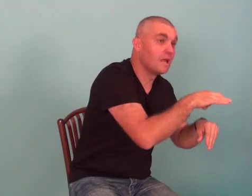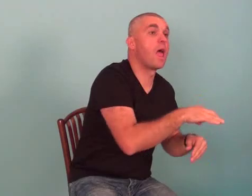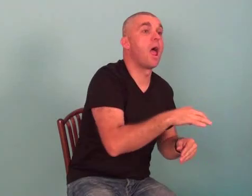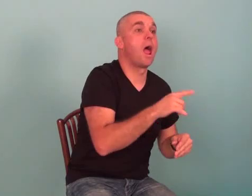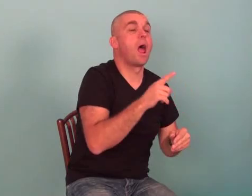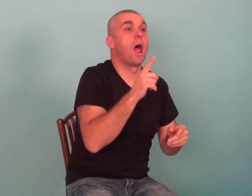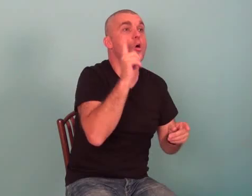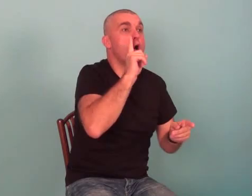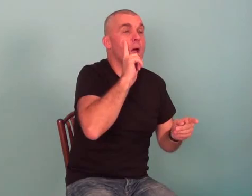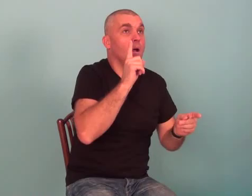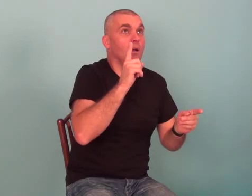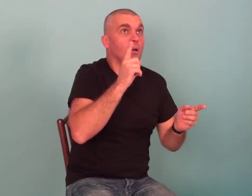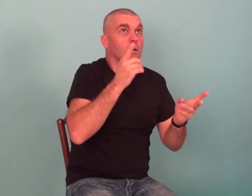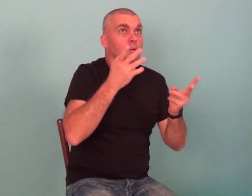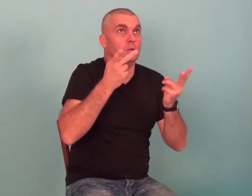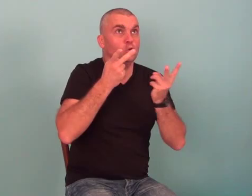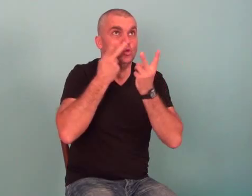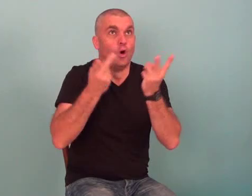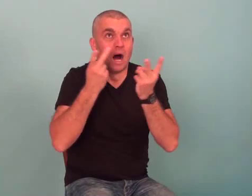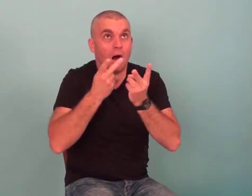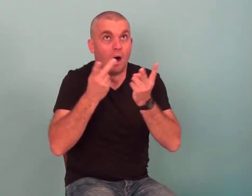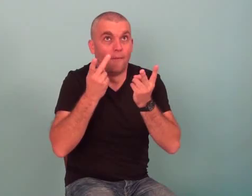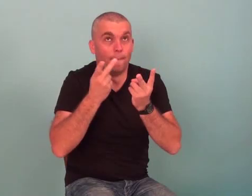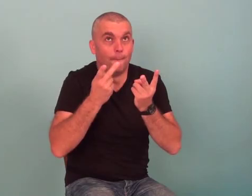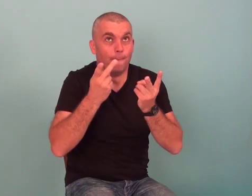Chłopiec szuka.